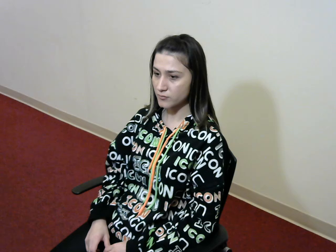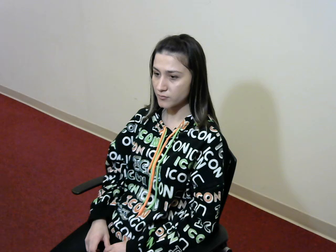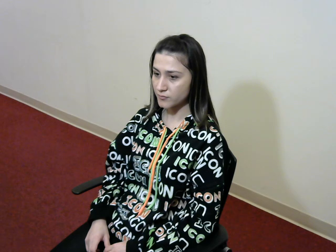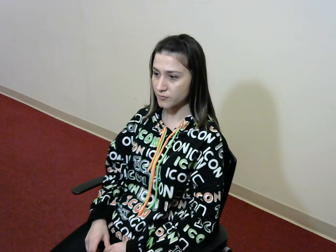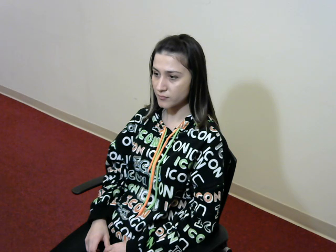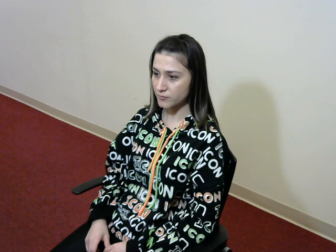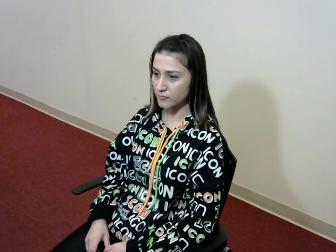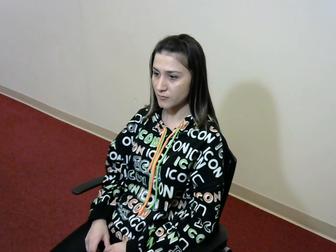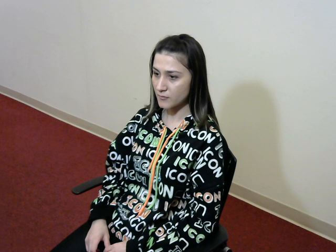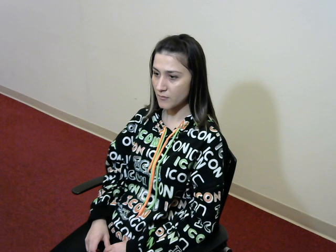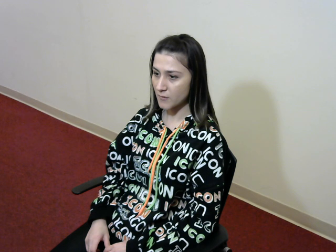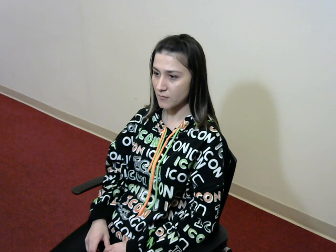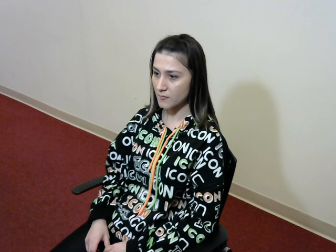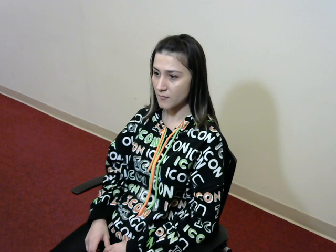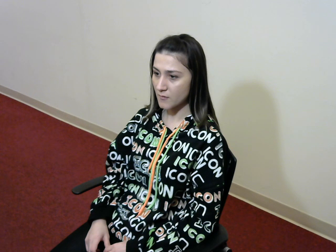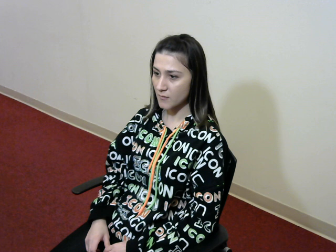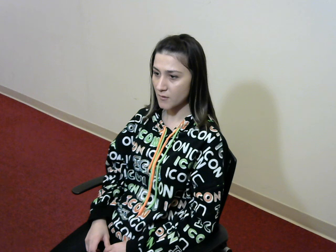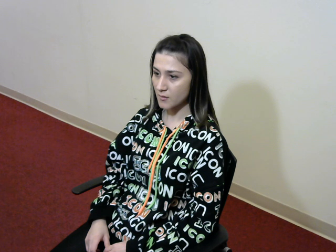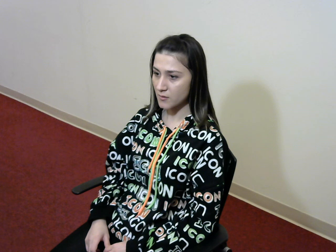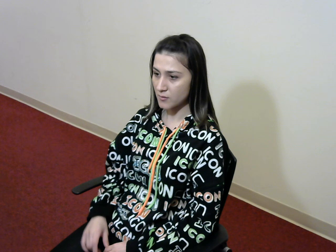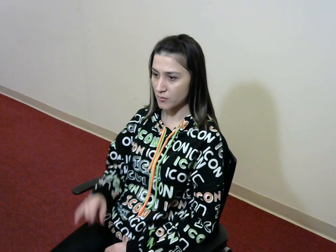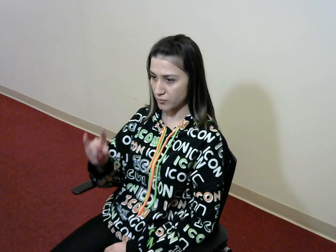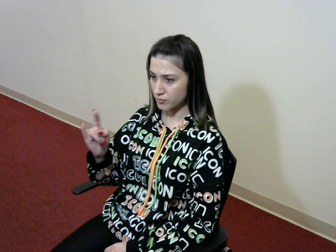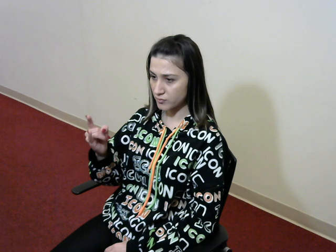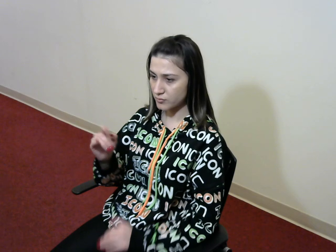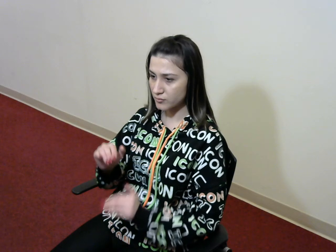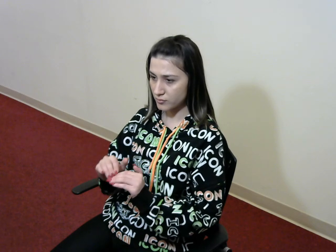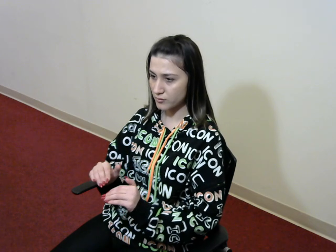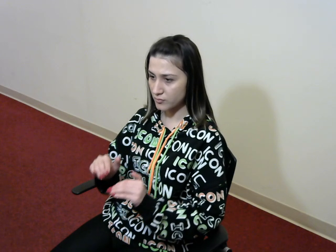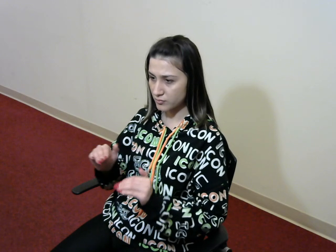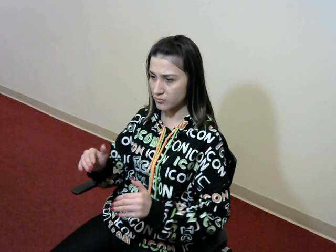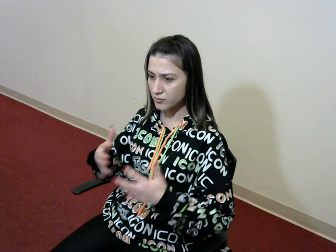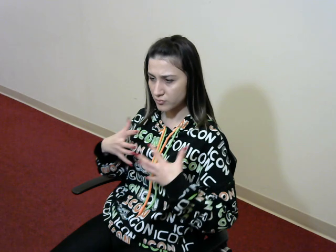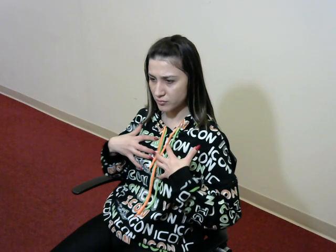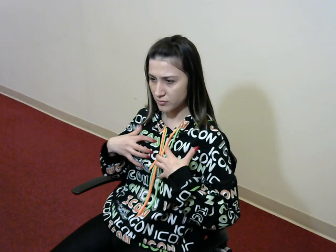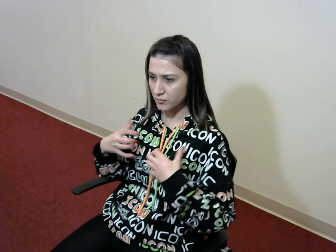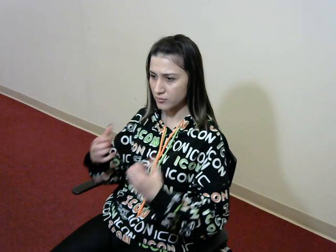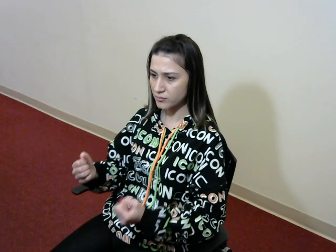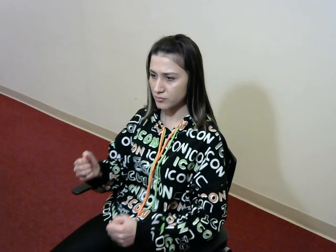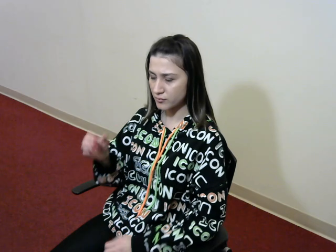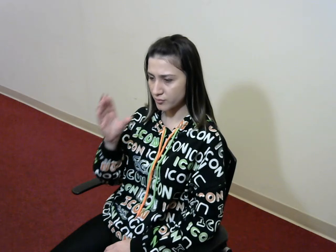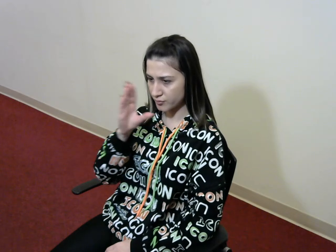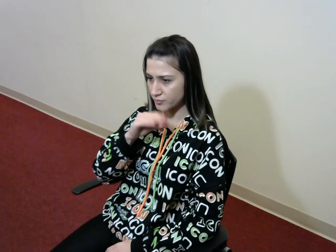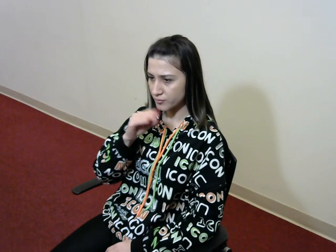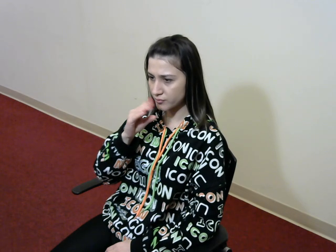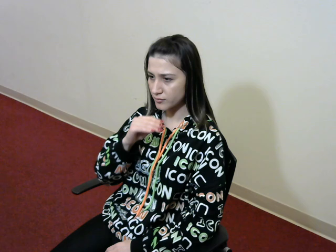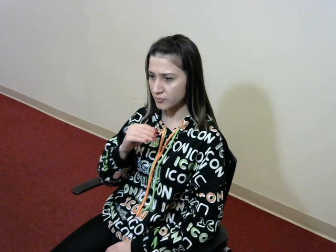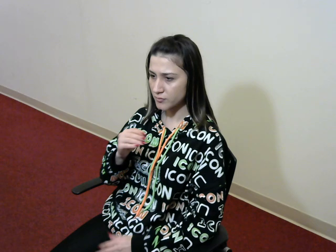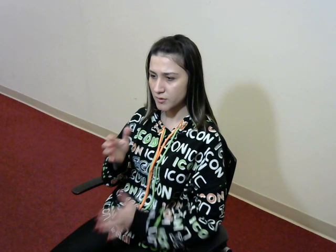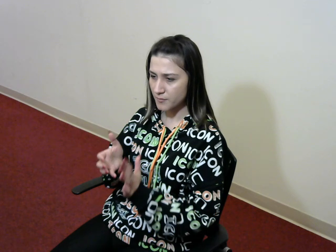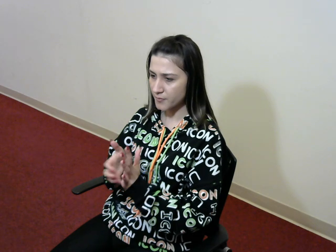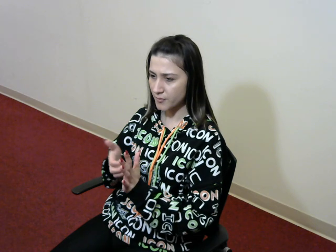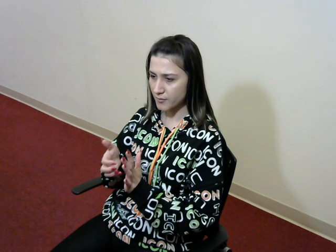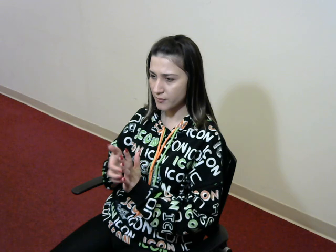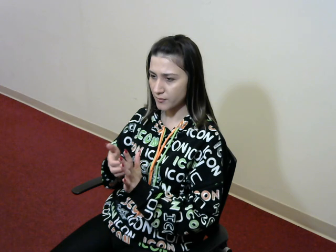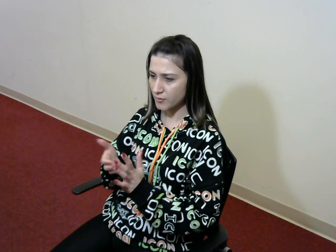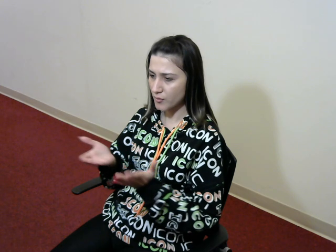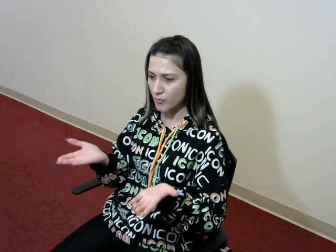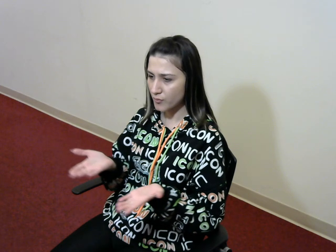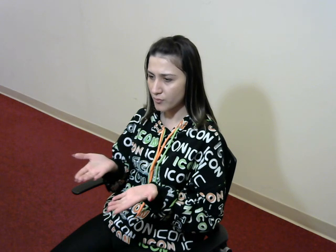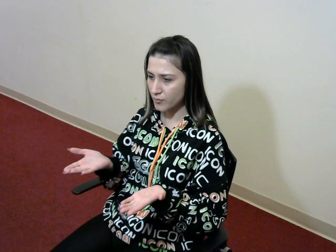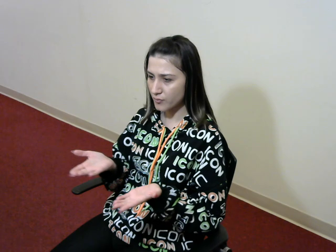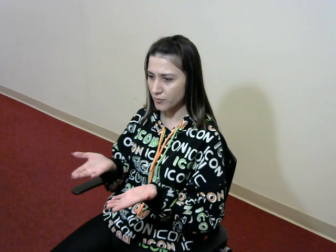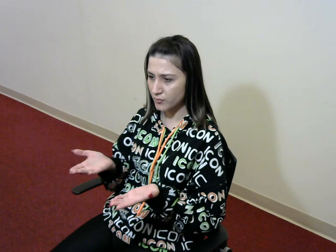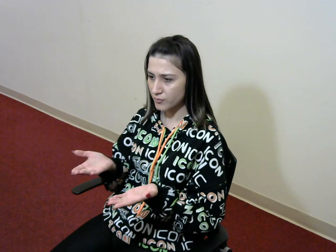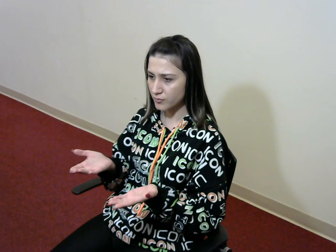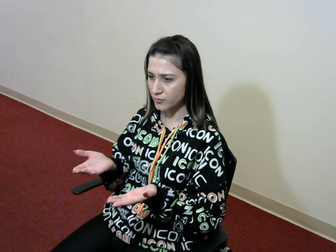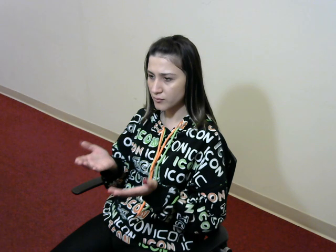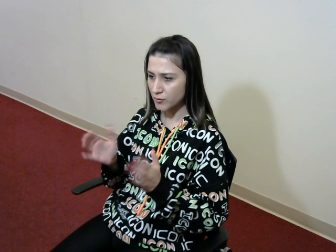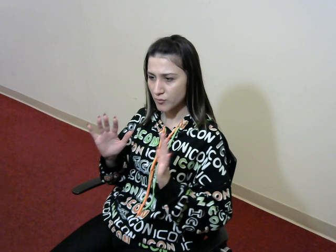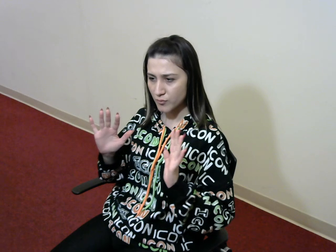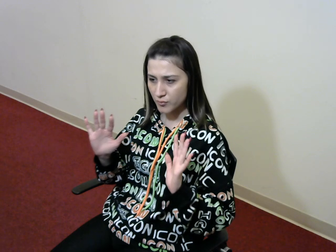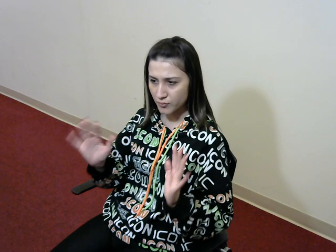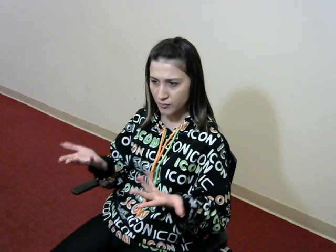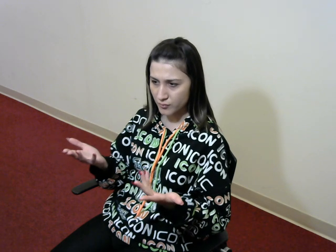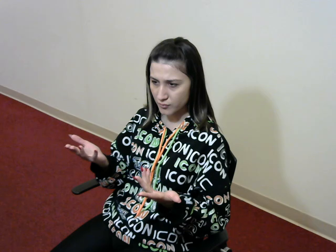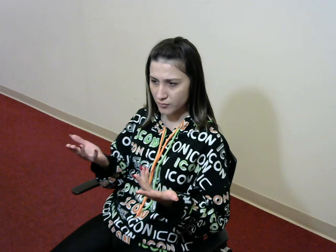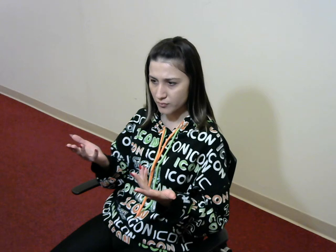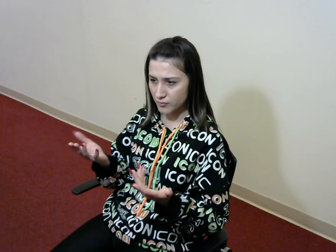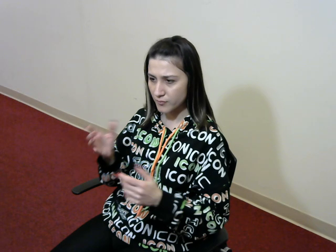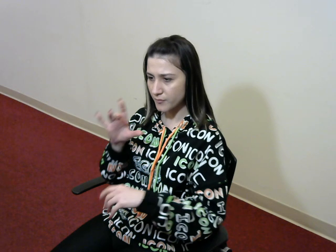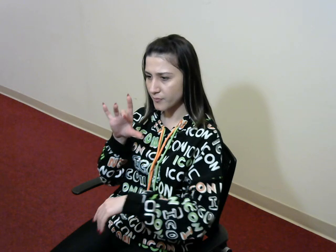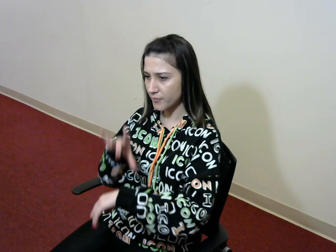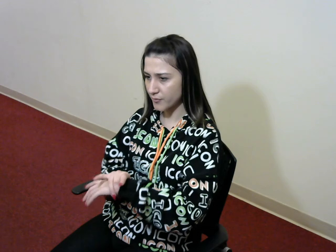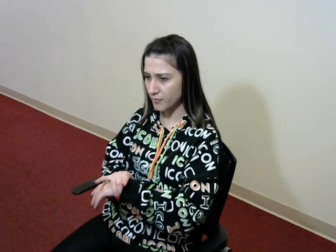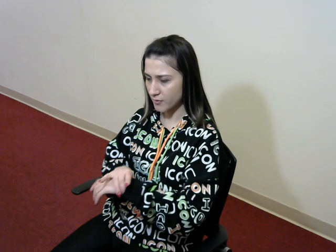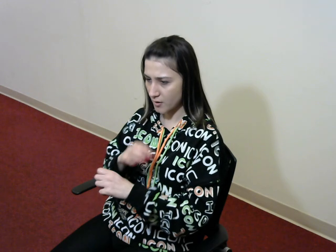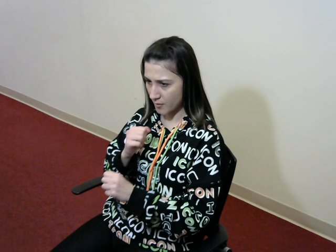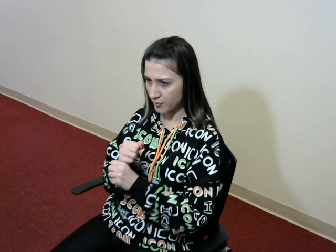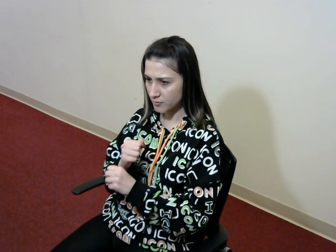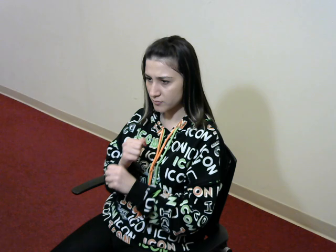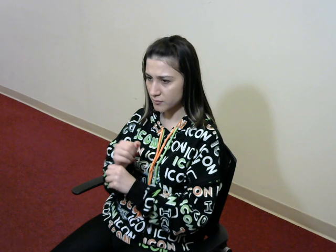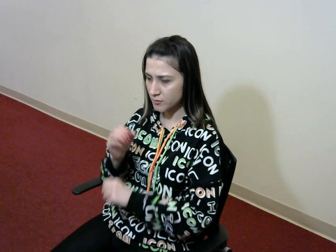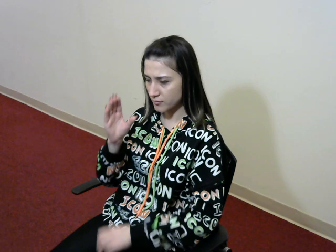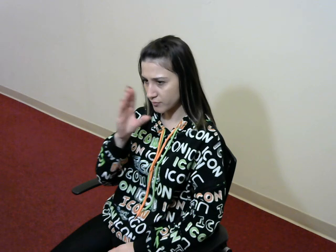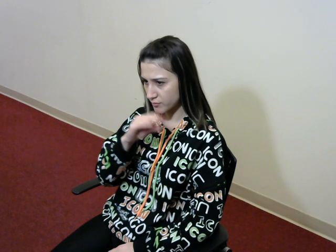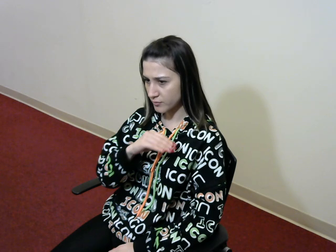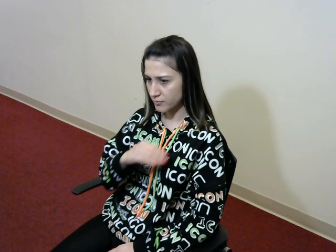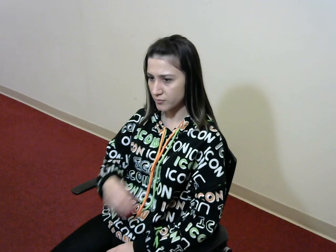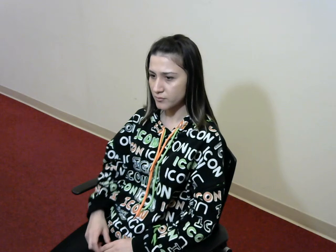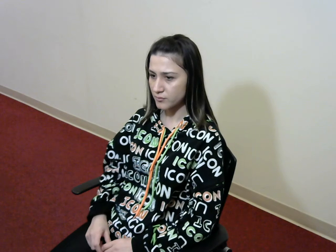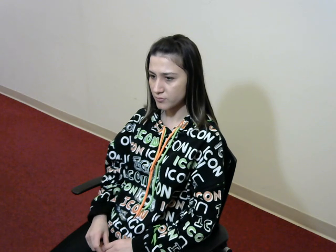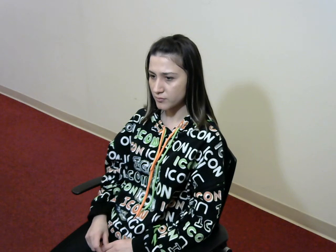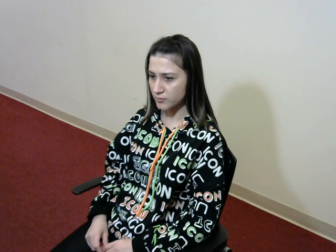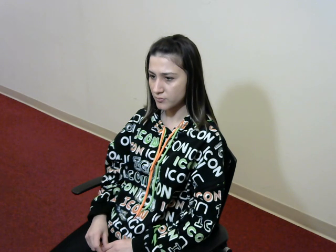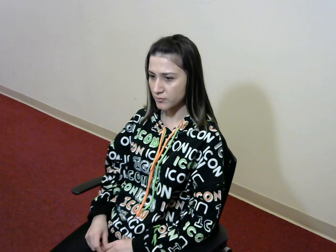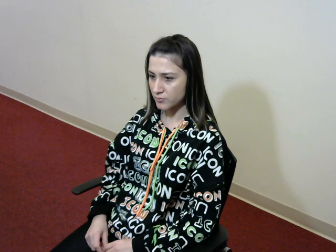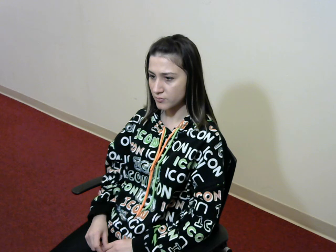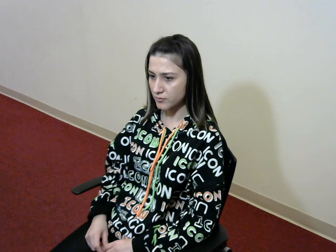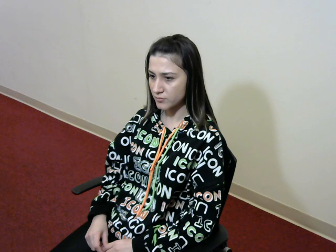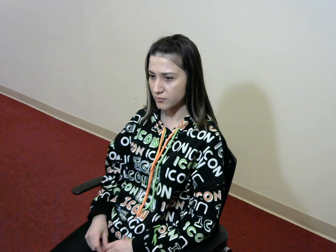Uşaqların sağlamlıq imkanlarının məhdudluğu hansı hallarda müəyyən edilir?